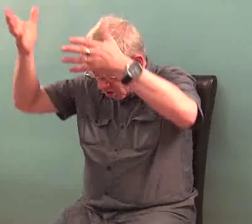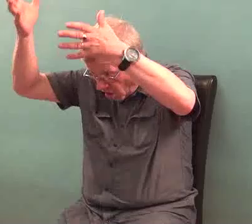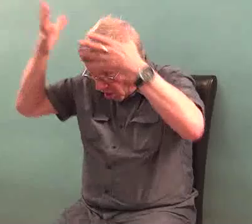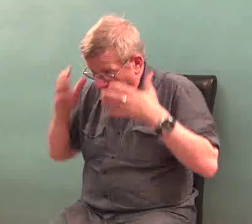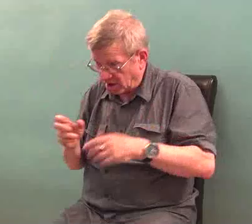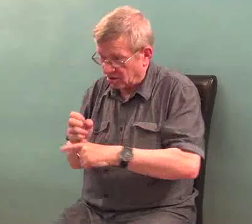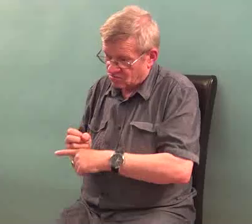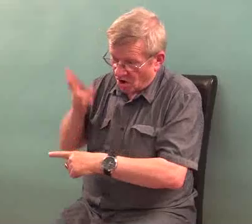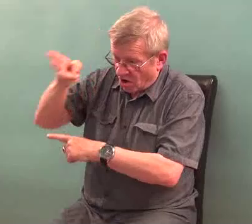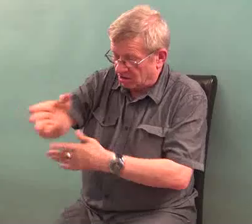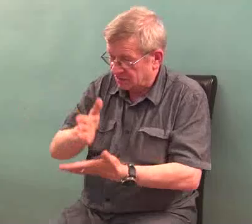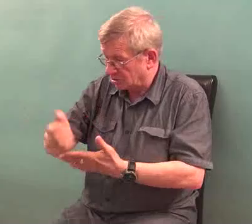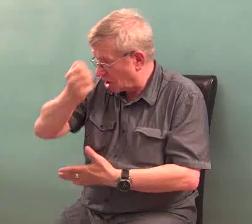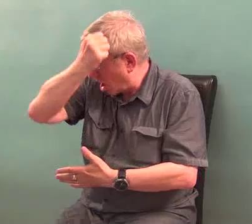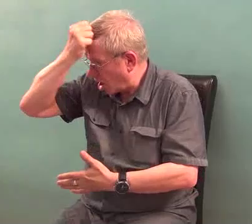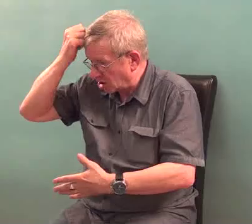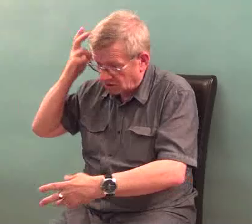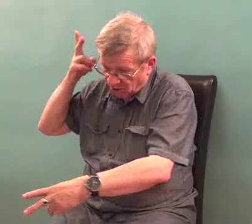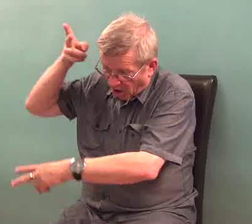Pies wyskoczył przez okno.